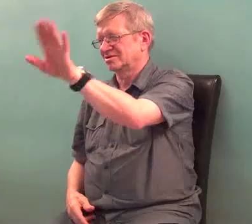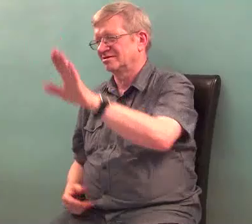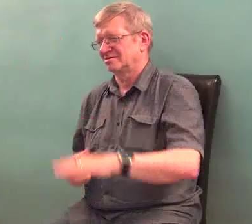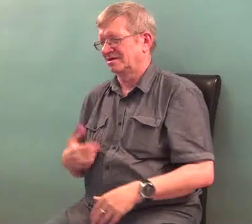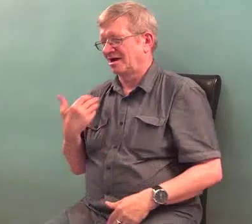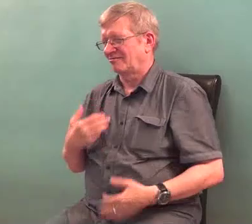Ja jestem kawalerem, mnie wolno.